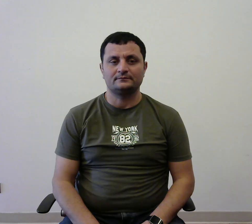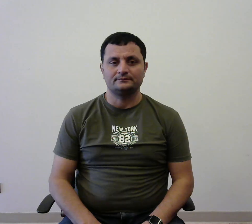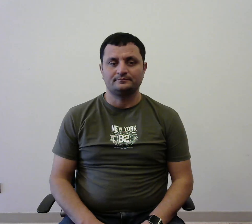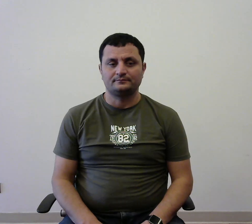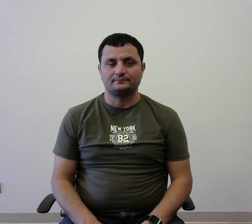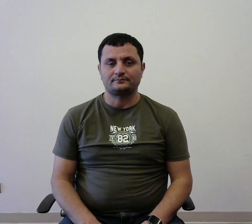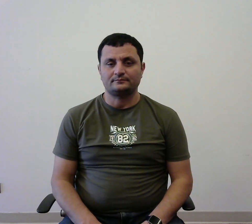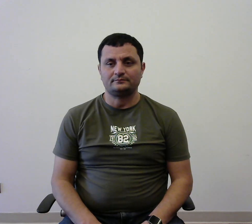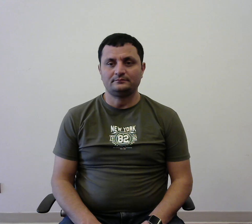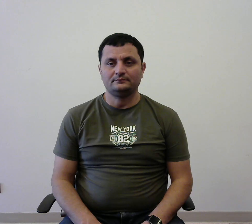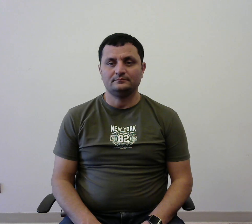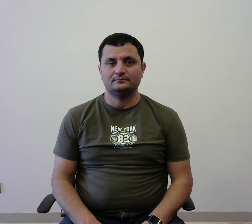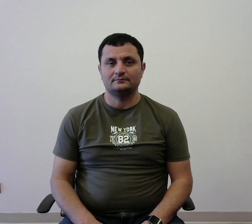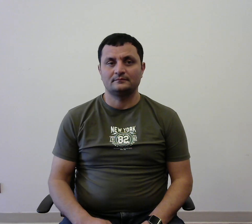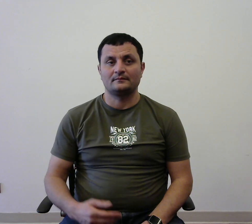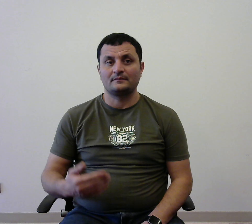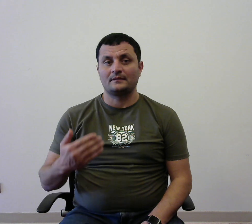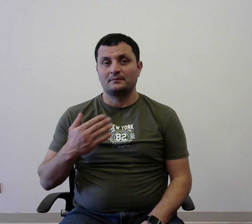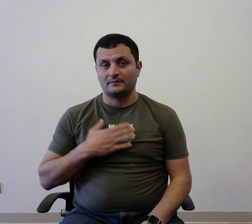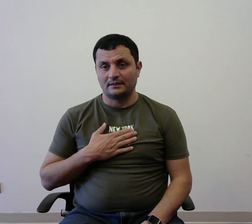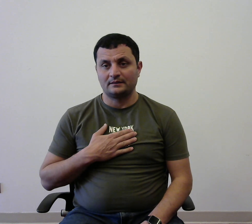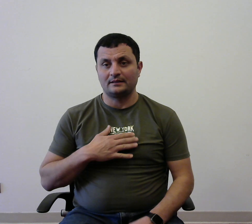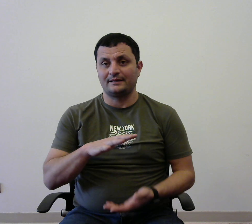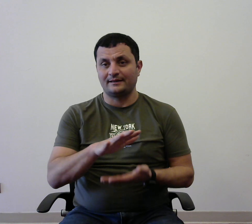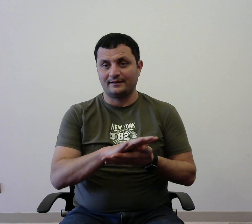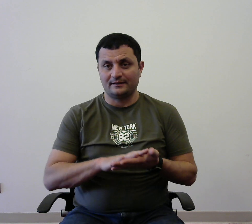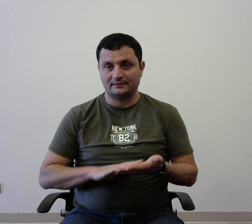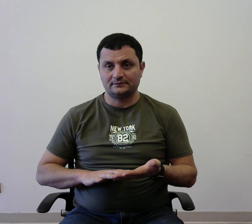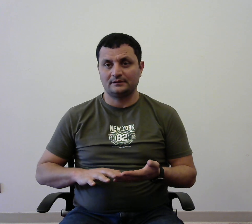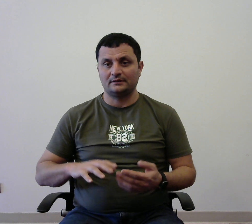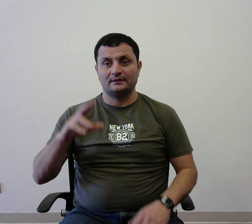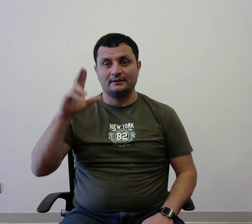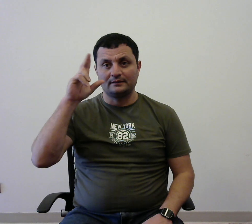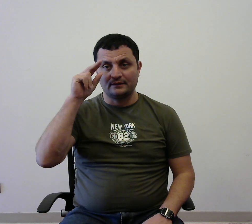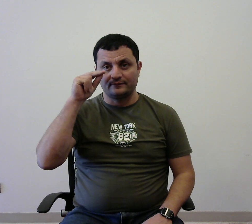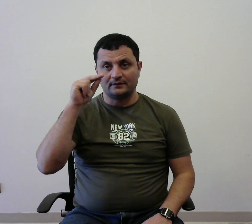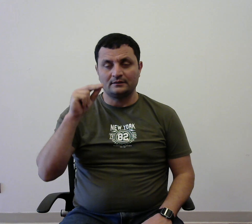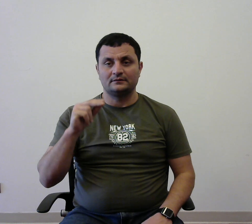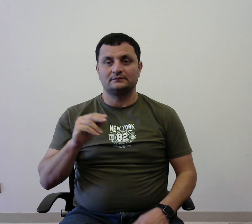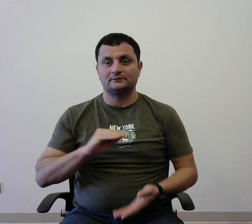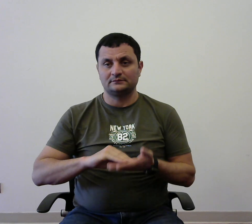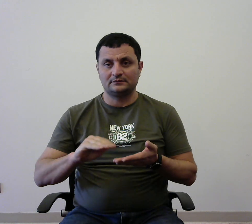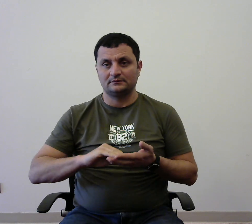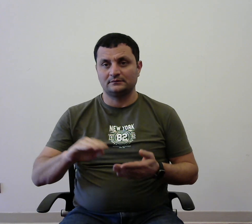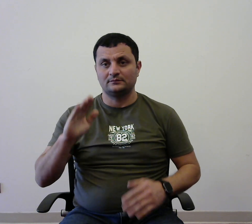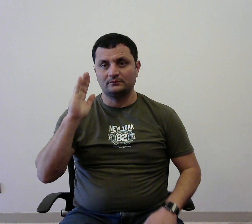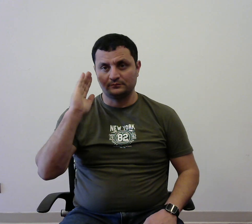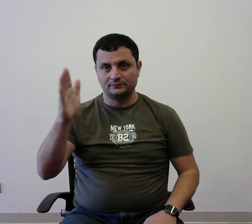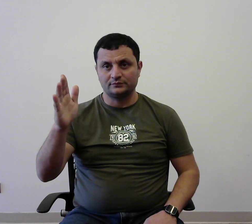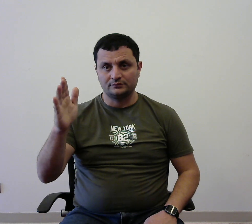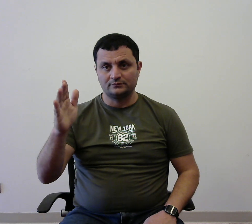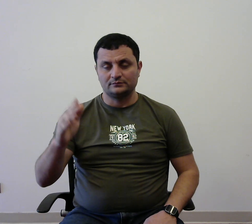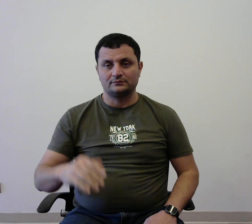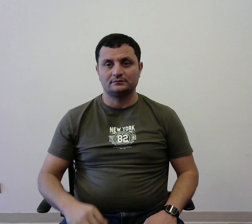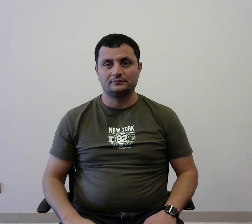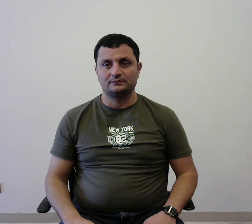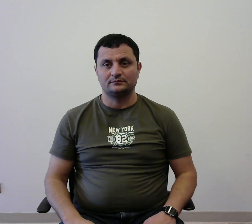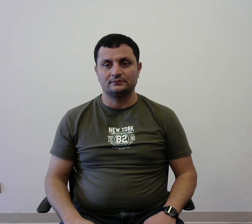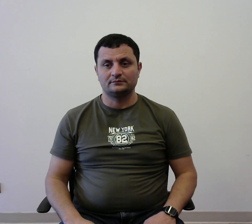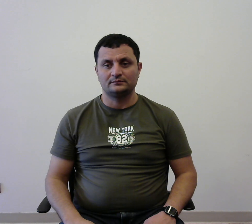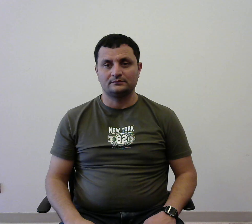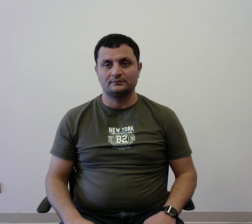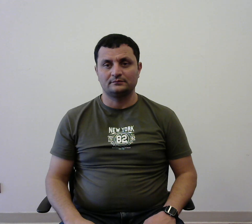Mən ərizəni nə vaxt yazmalıyam?